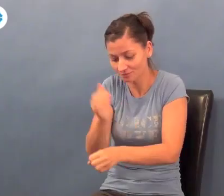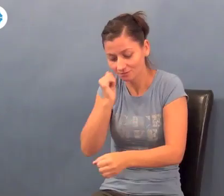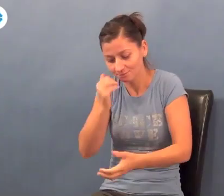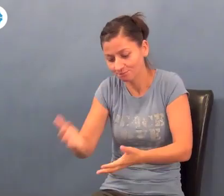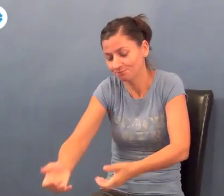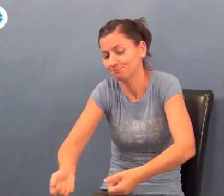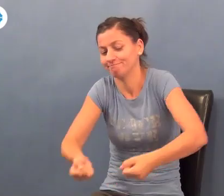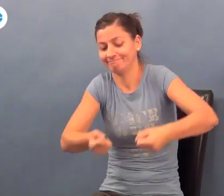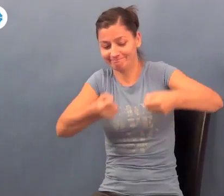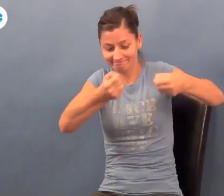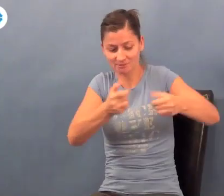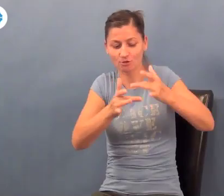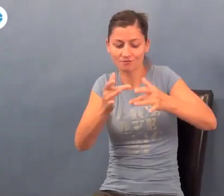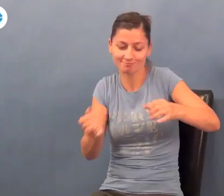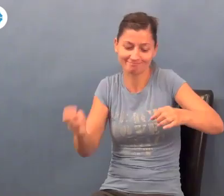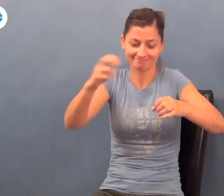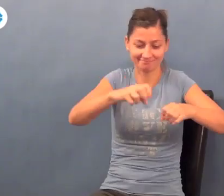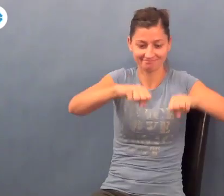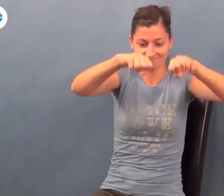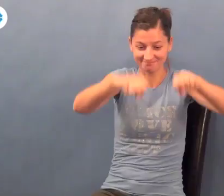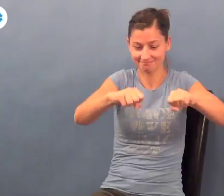Włożył na rower, wsiadł.